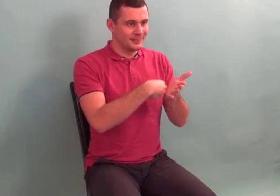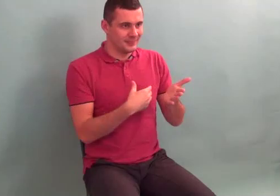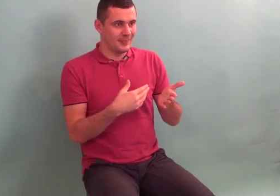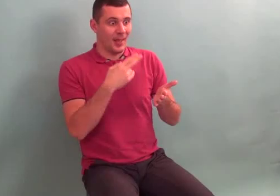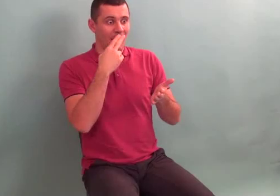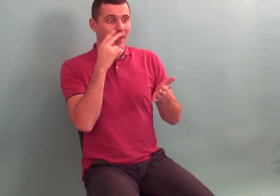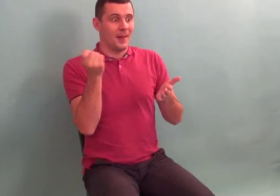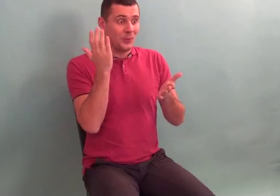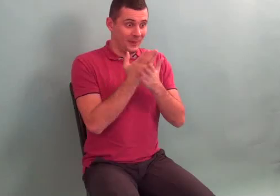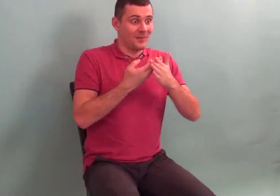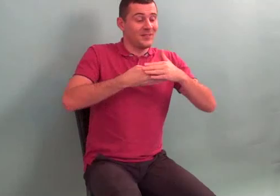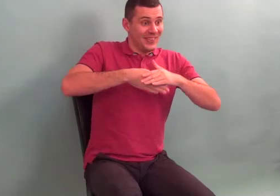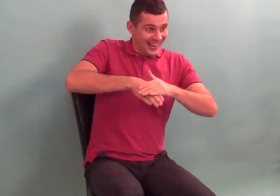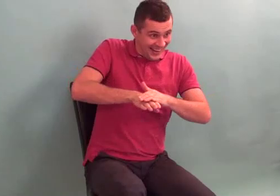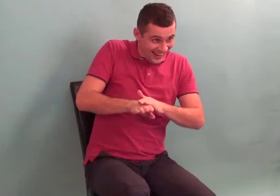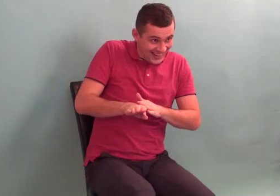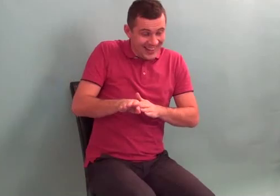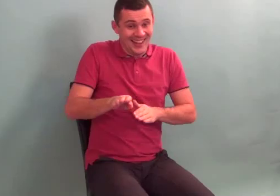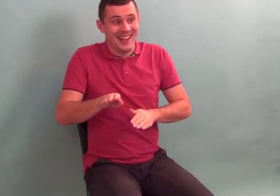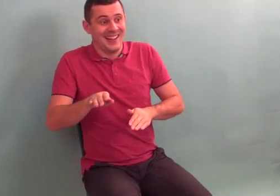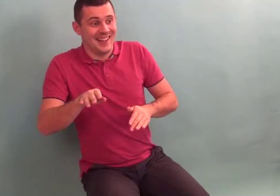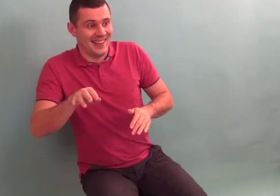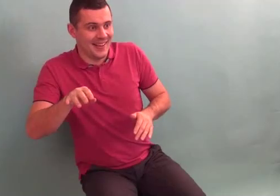Charlie Chaplin odchodzi powoli.